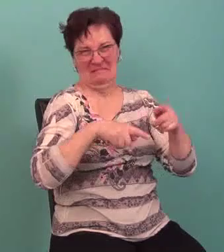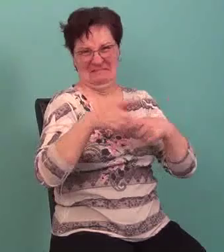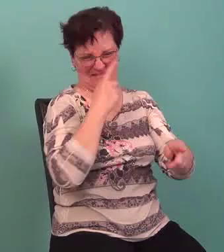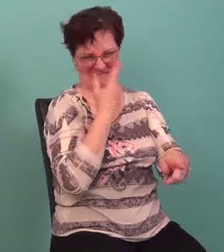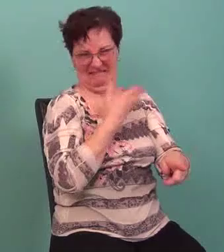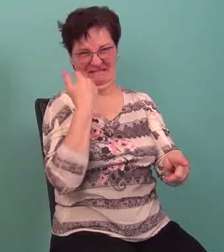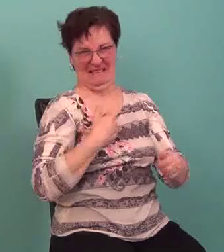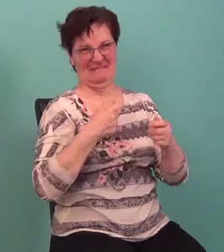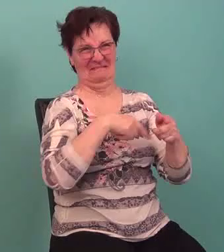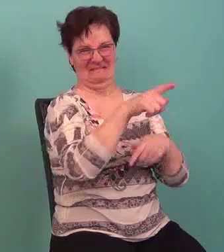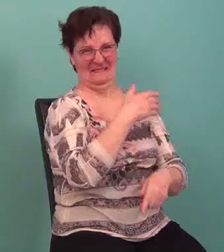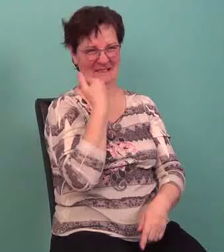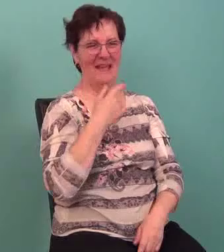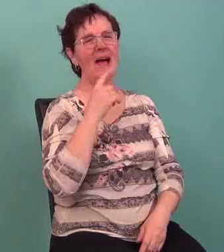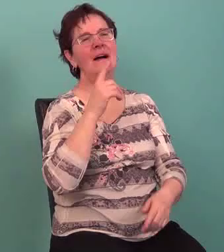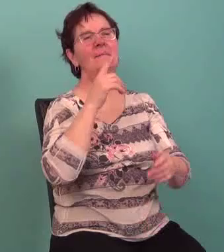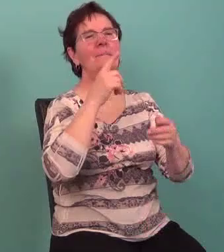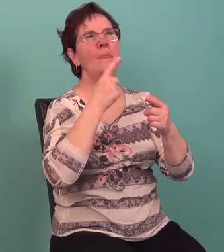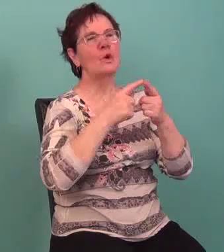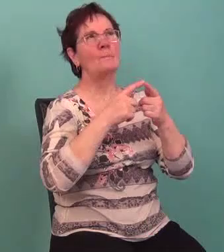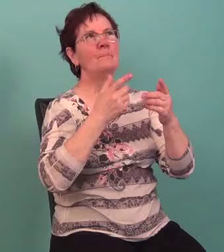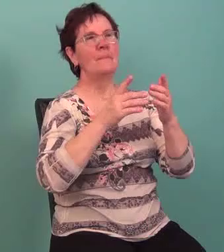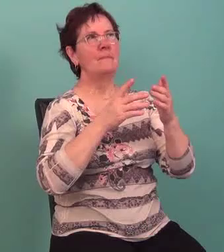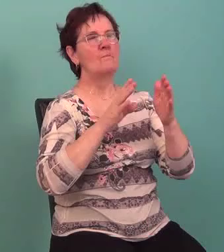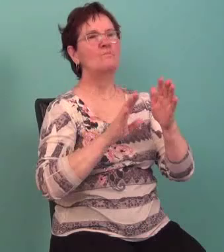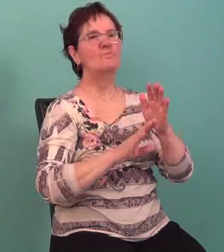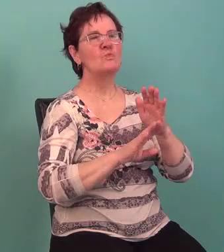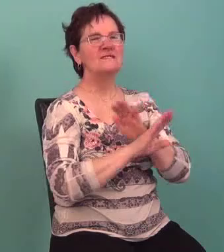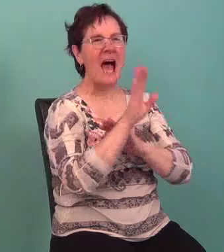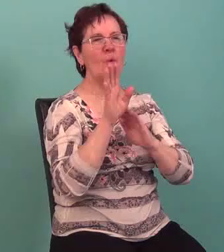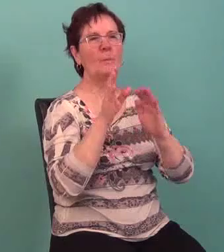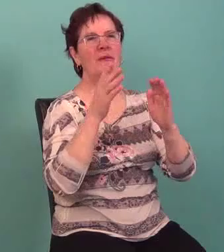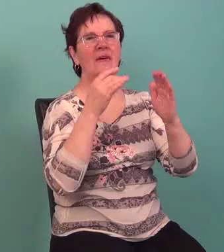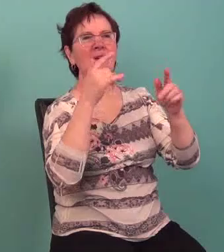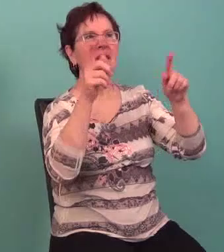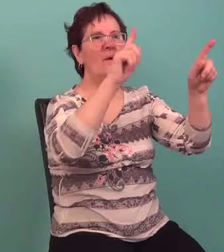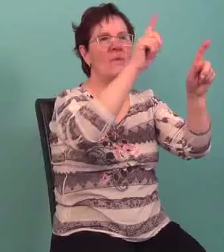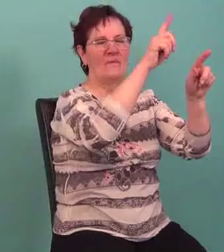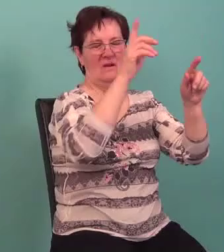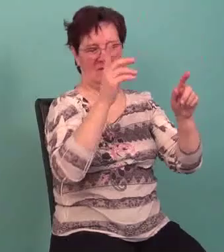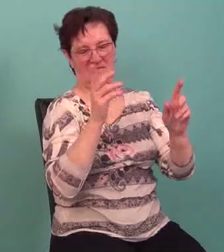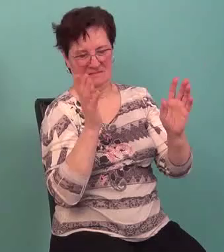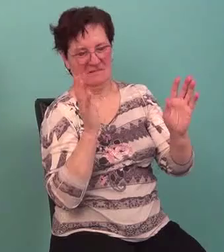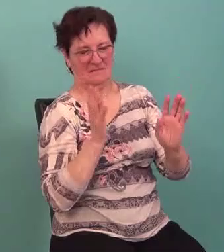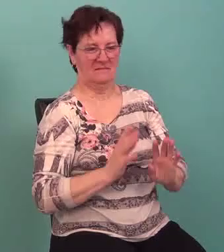Nie widziałam, żeby ktoś po mieście tak chodził, może w muzeum albo gdzieś tam to nie wypada w stroju kąpielowym wejść.